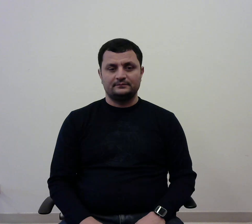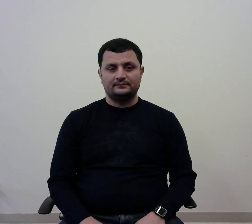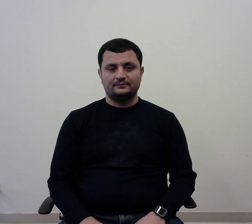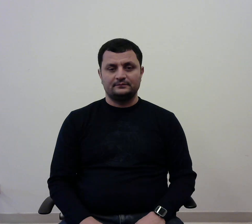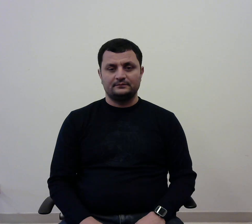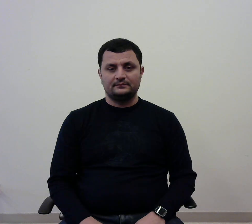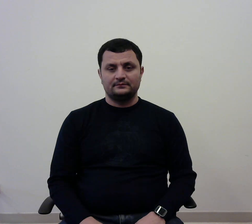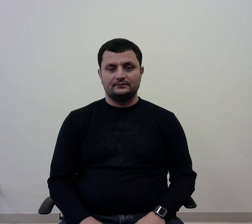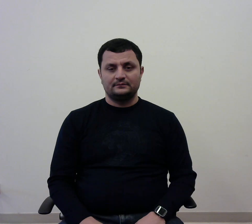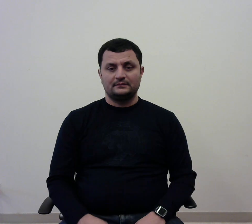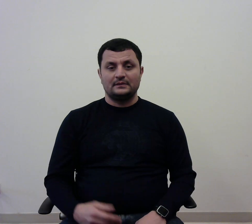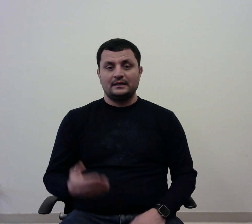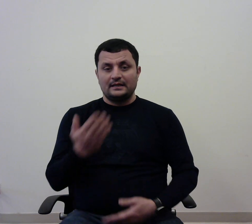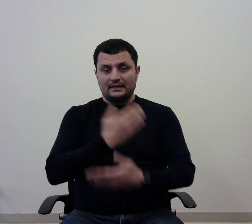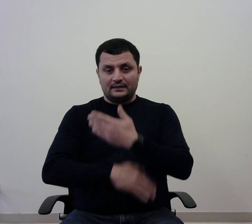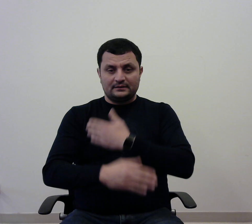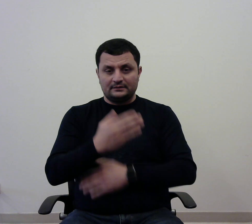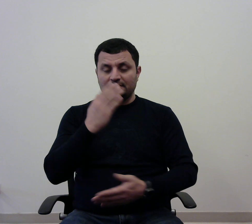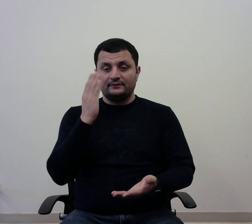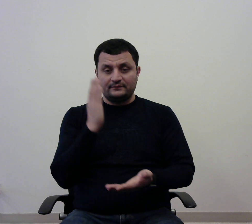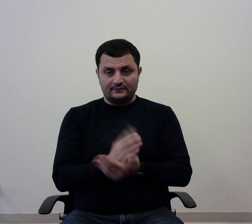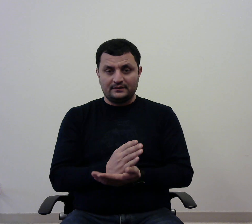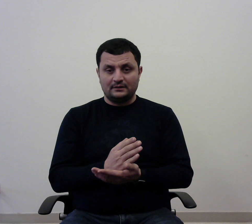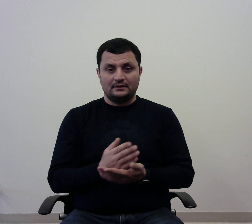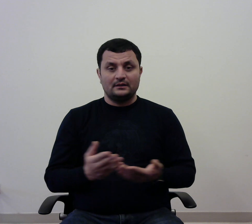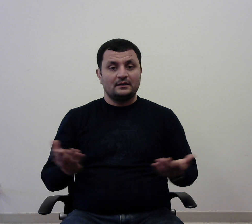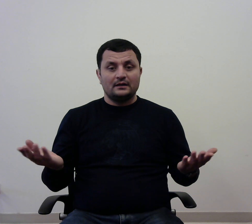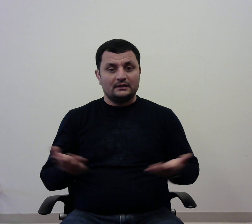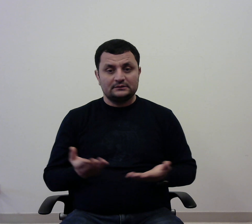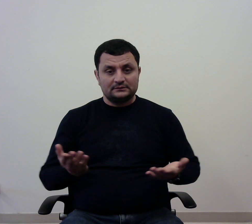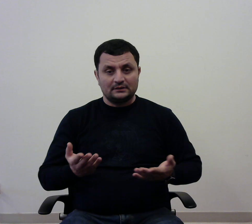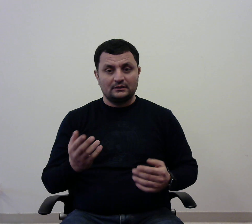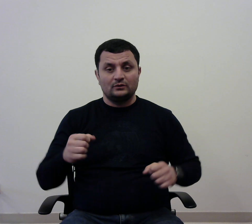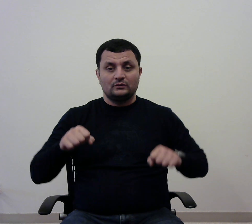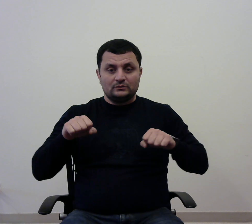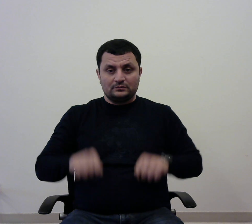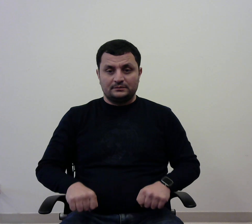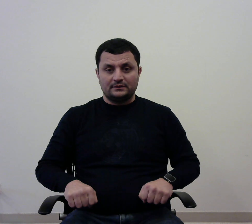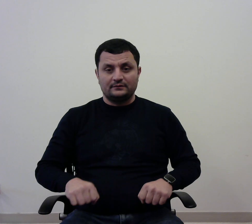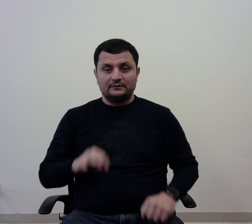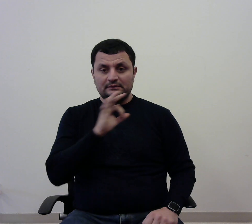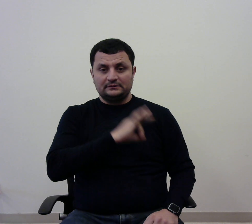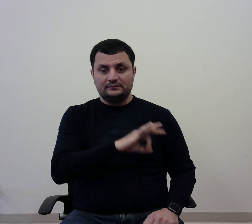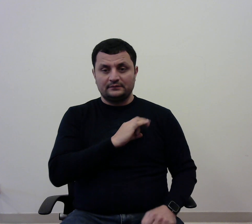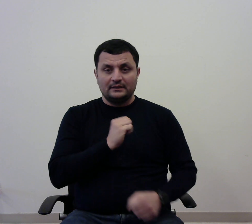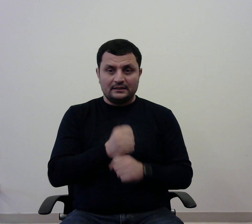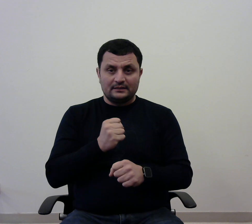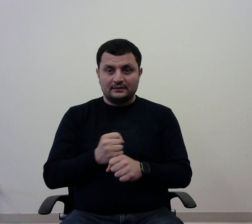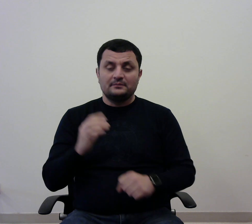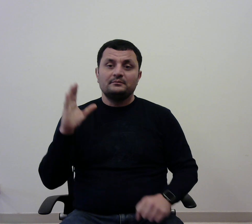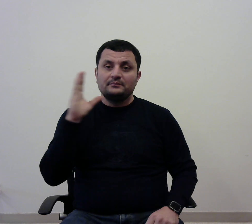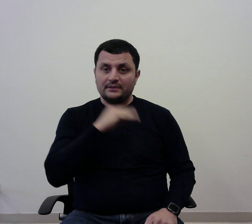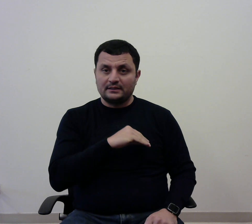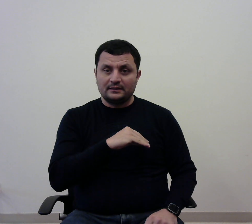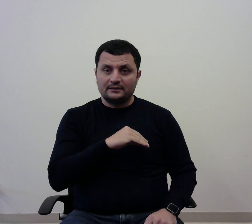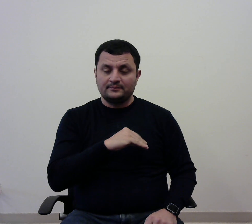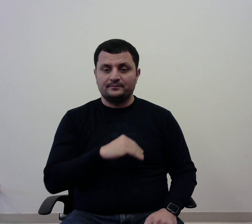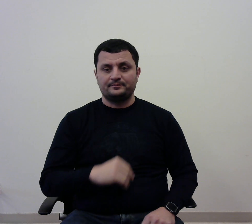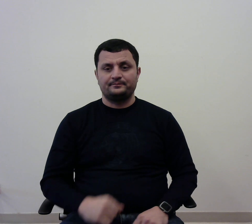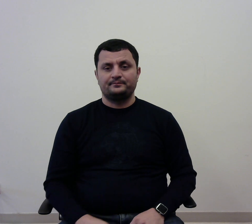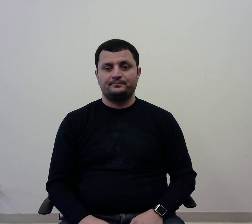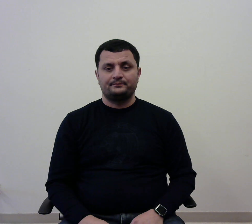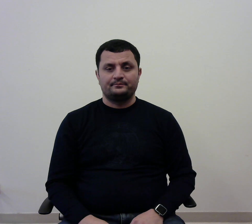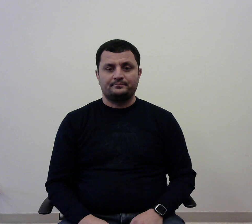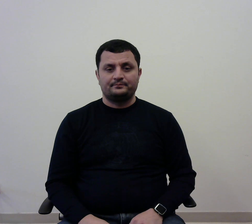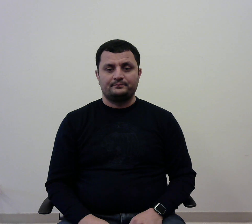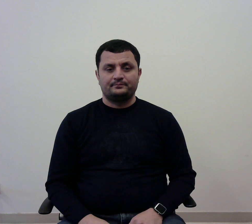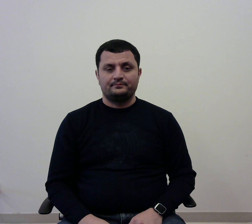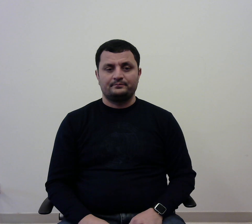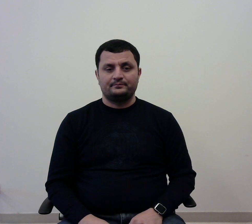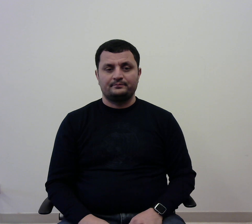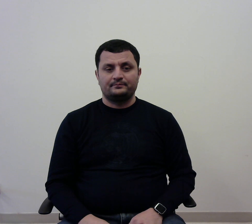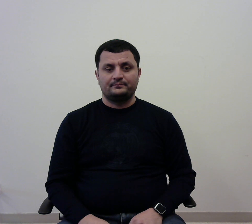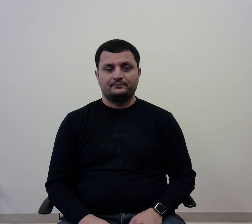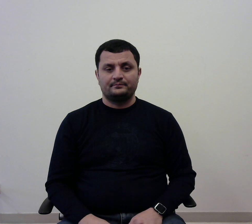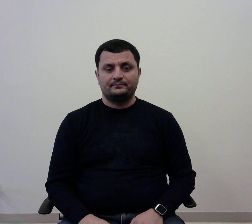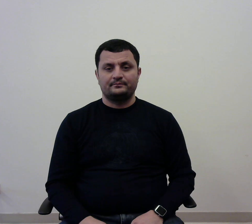Əlilliyim var, hansı hüquqlardan istifadə edə bilərəm?